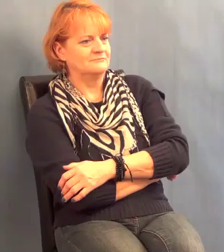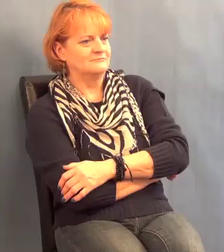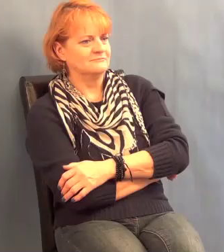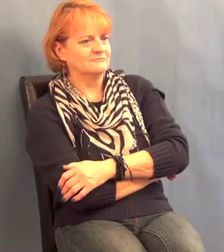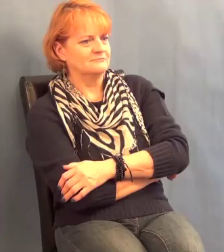Aha.